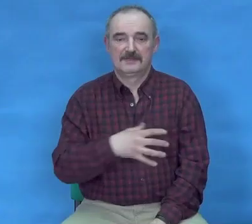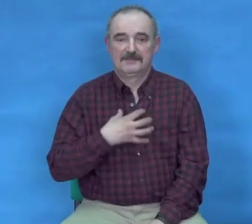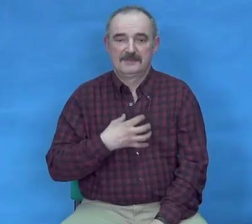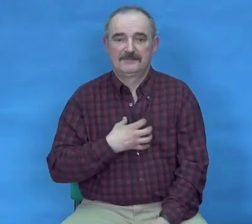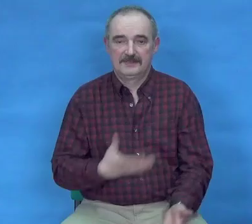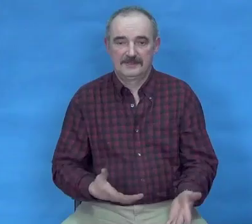To niebezpieczne.